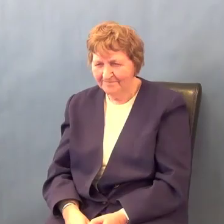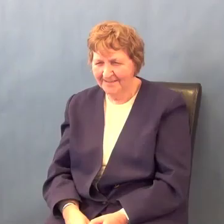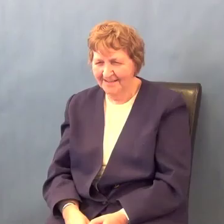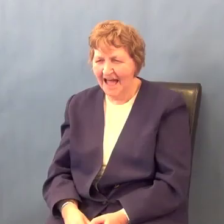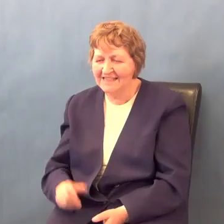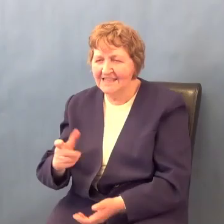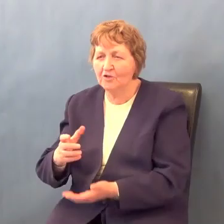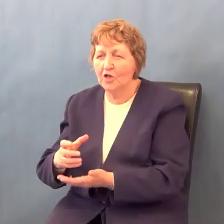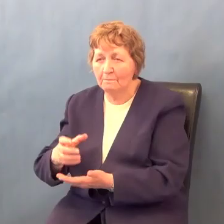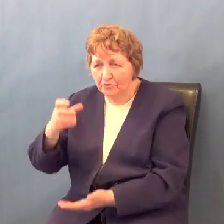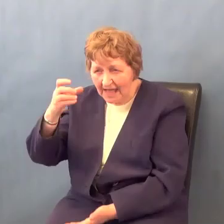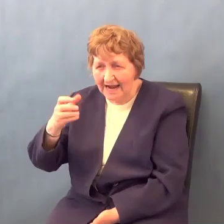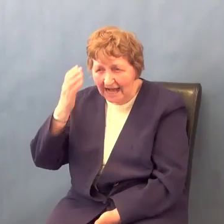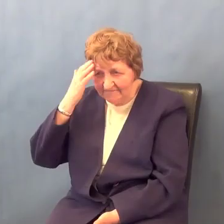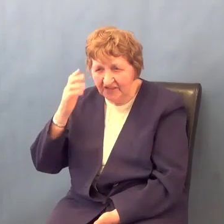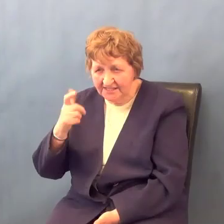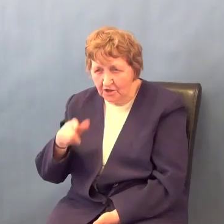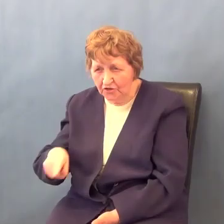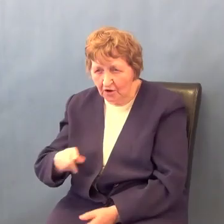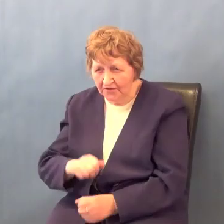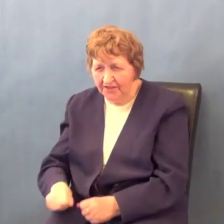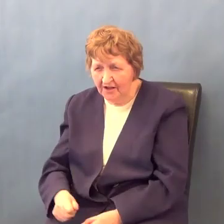Butelka? Wiesz, co to jest?